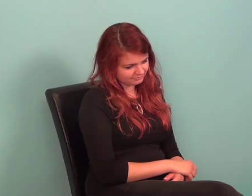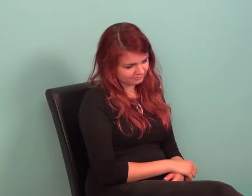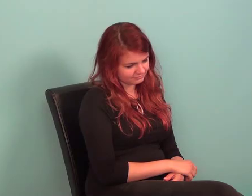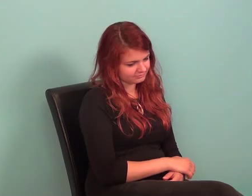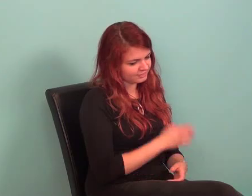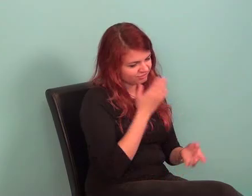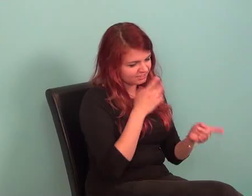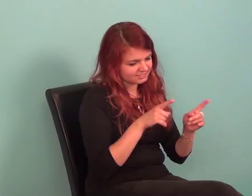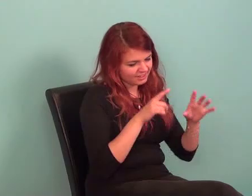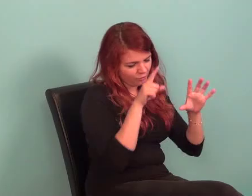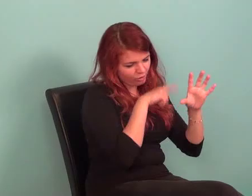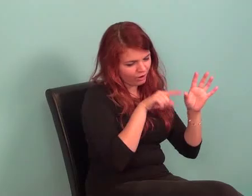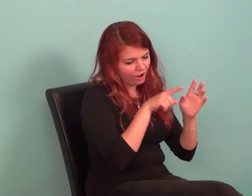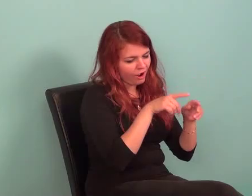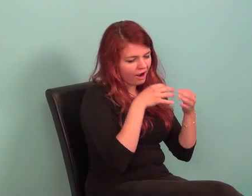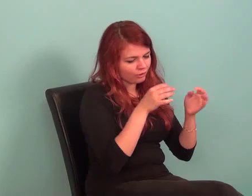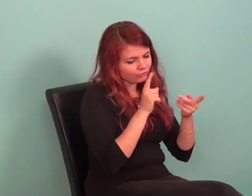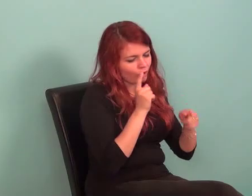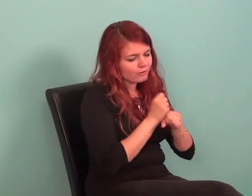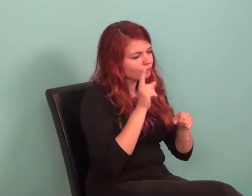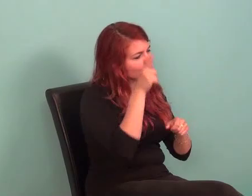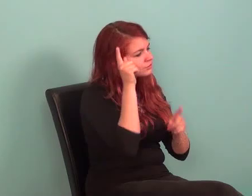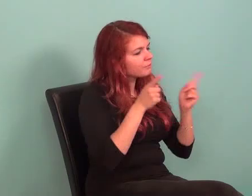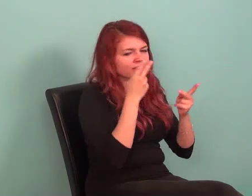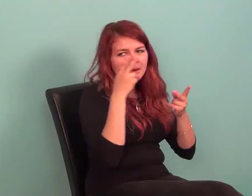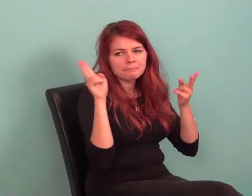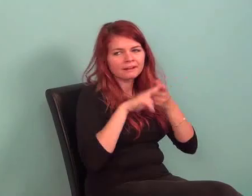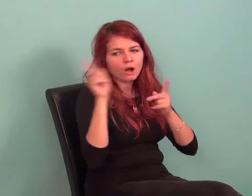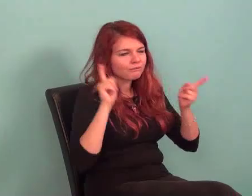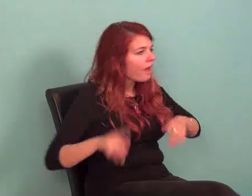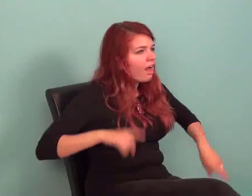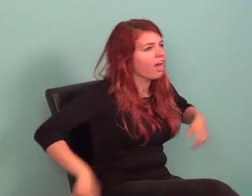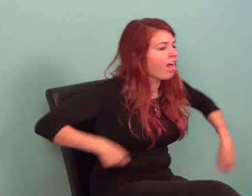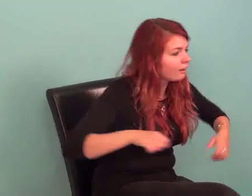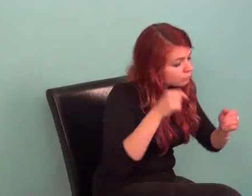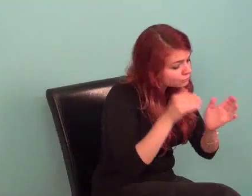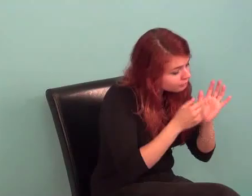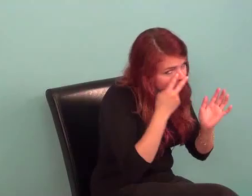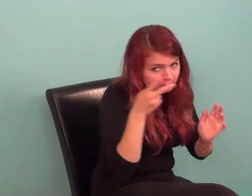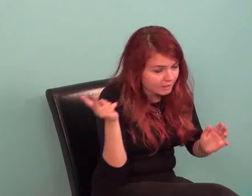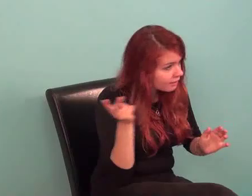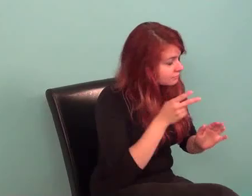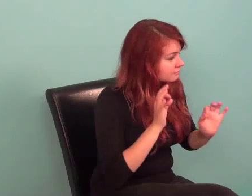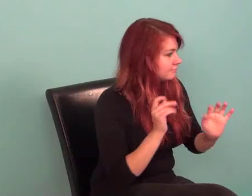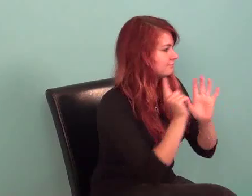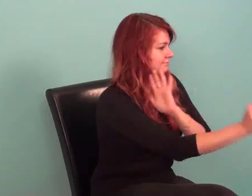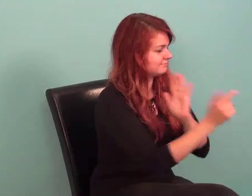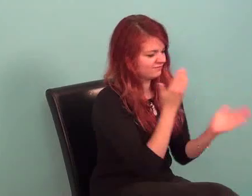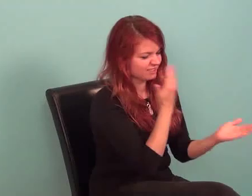Wygląda na to, że okrągły znak informuje o tym, żeby ludzie po pracy uważali na samochody i żeby szybko nie wbiegali na jezdnię, trzeba się rozglądać i dopiero potem przejść przez ulicę.